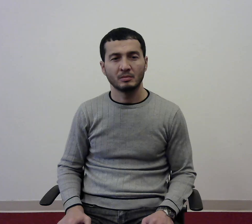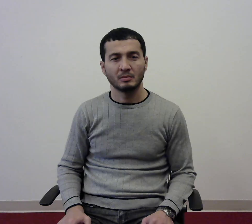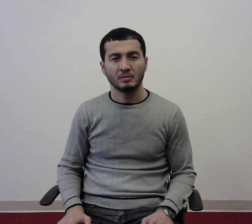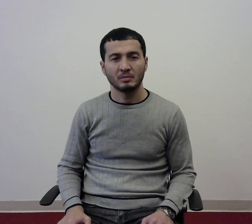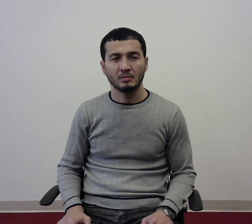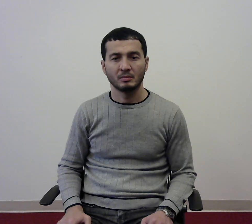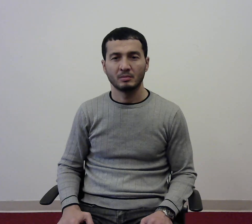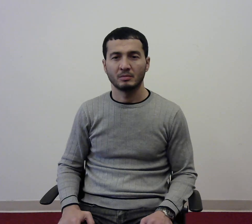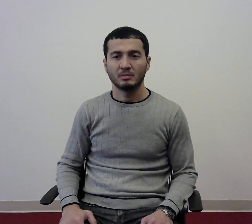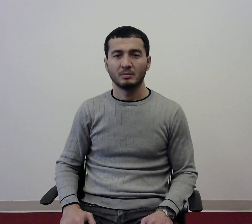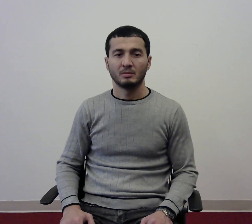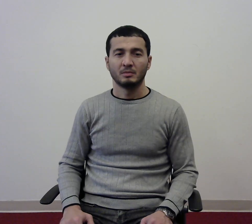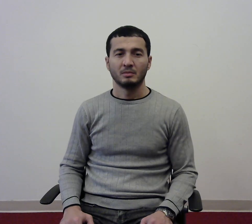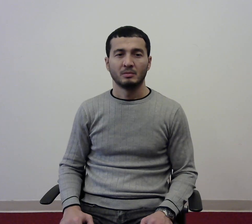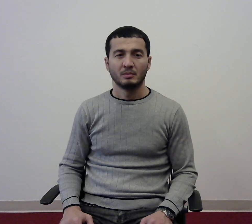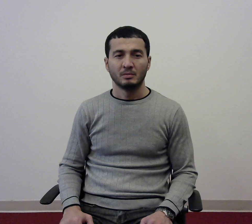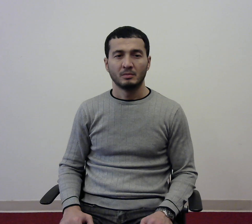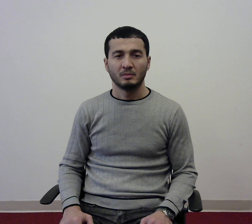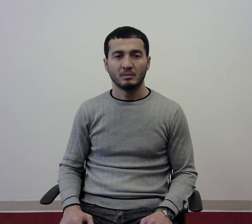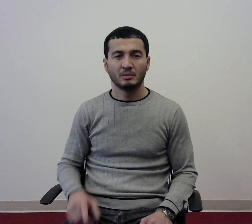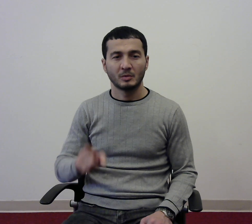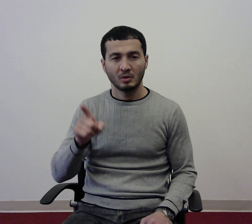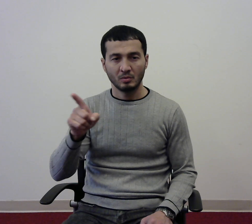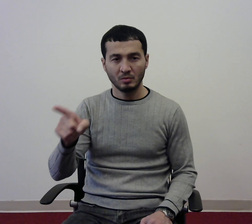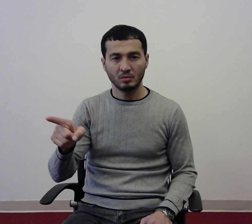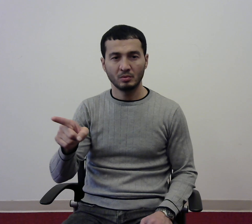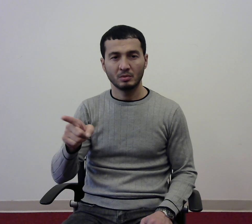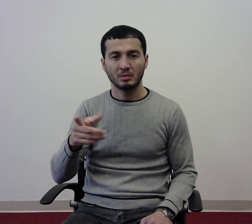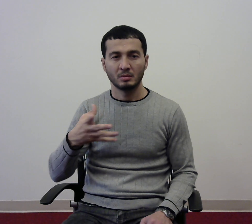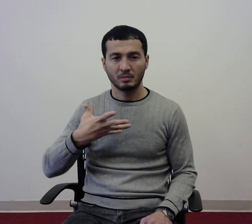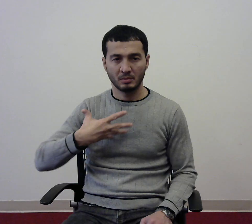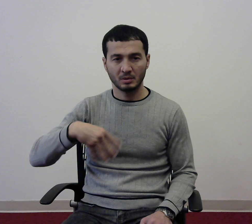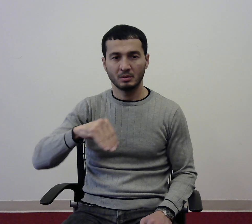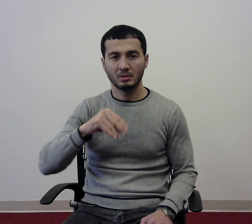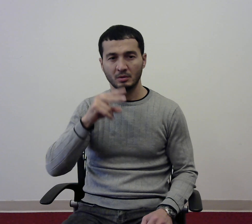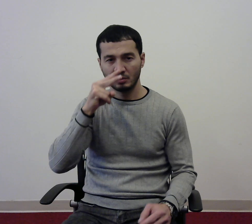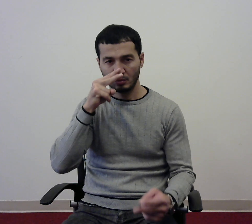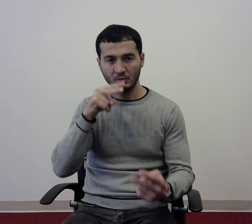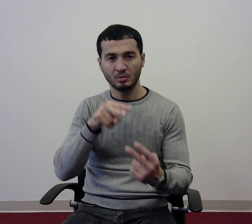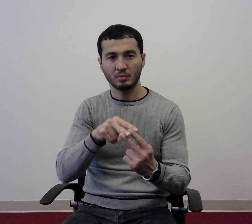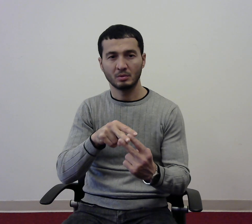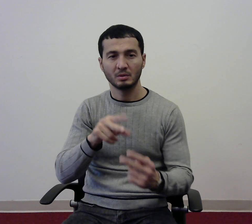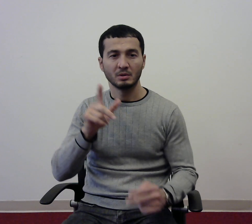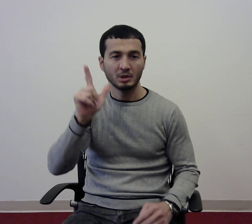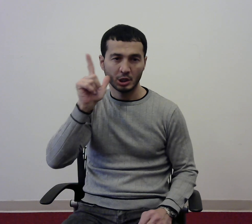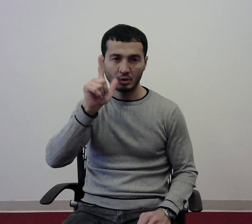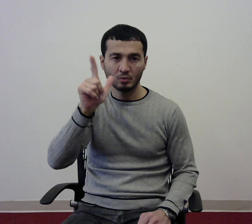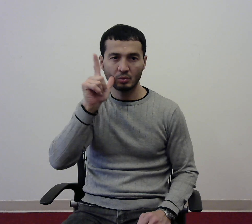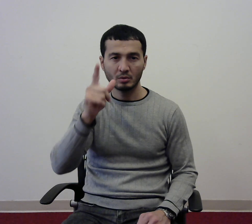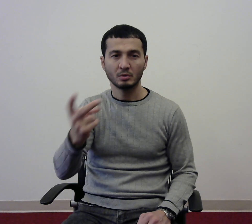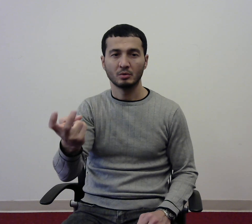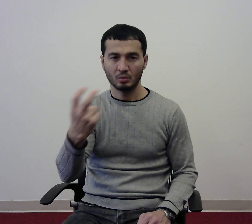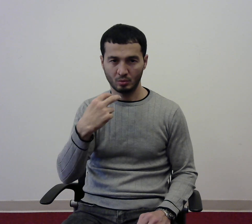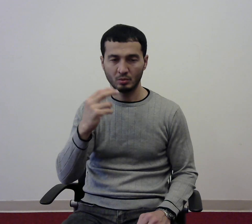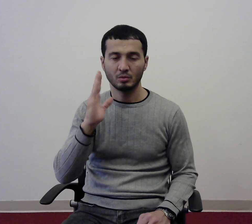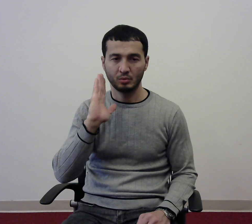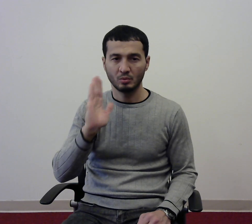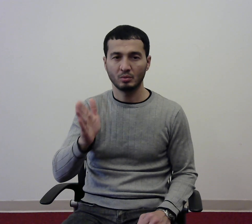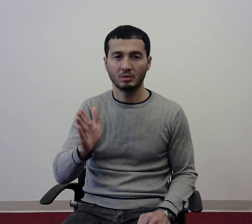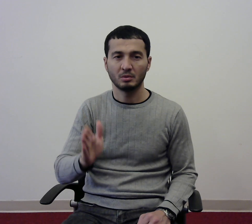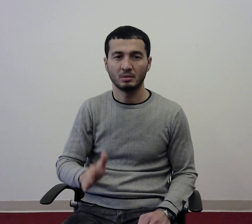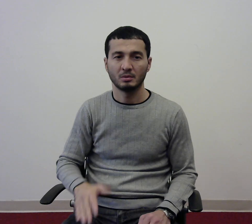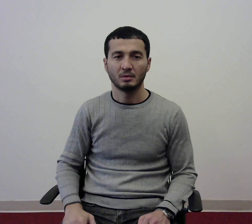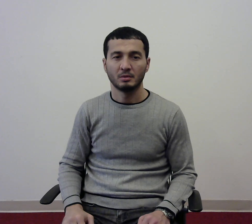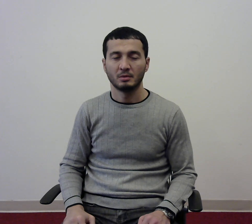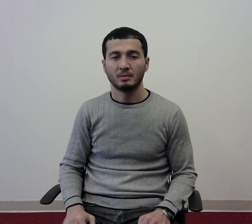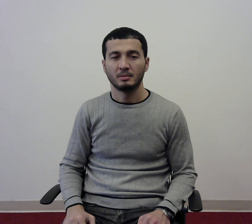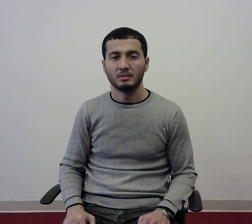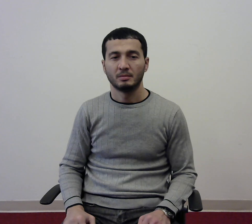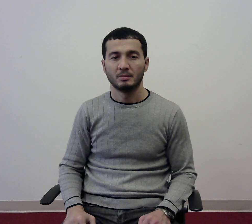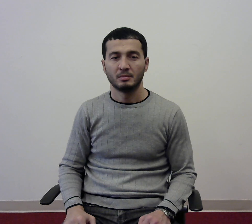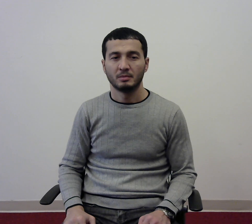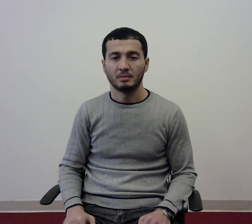O, bizi görməyə birisigün gələcək